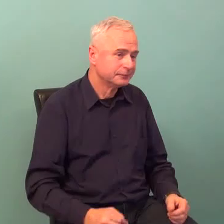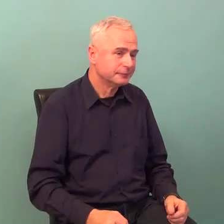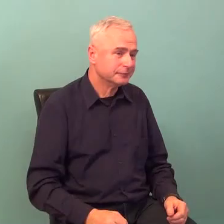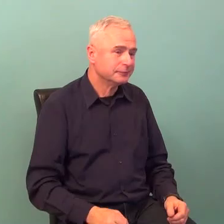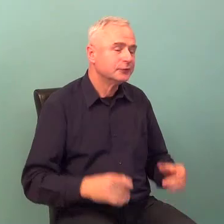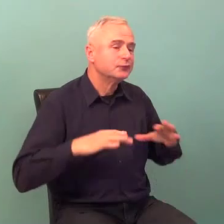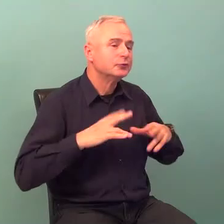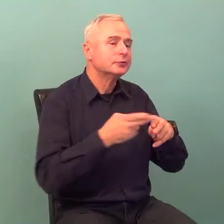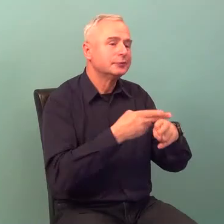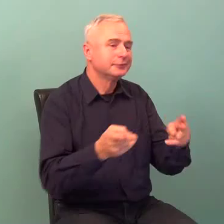Kiedy masz wolne?